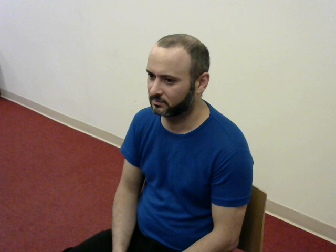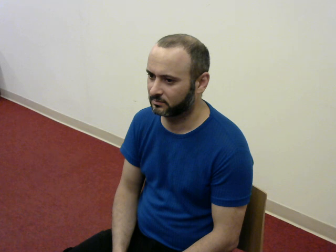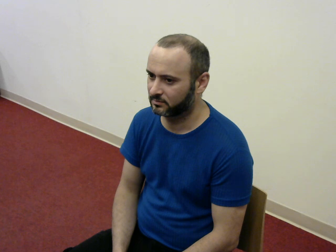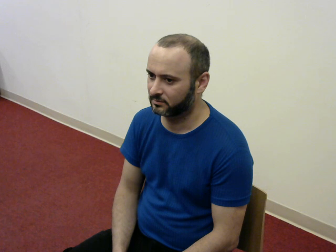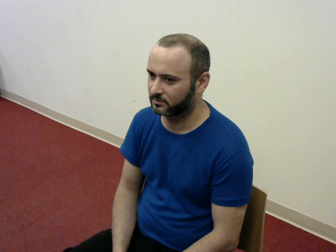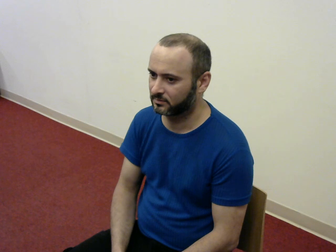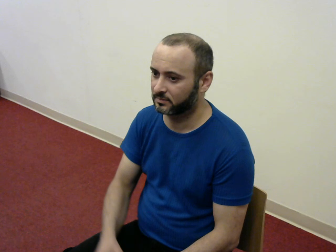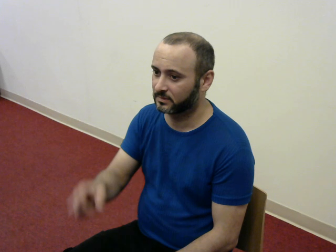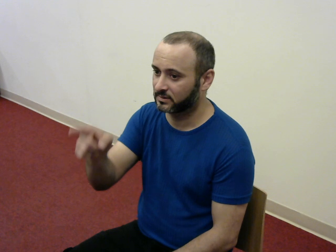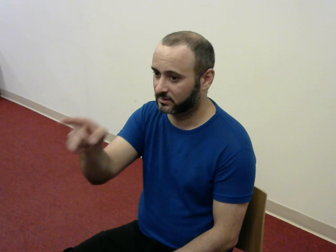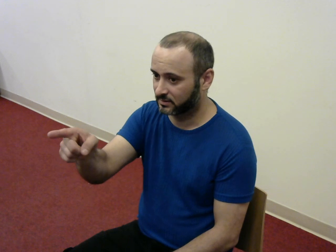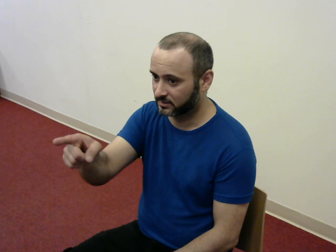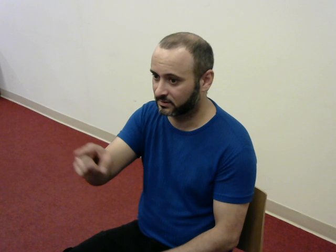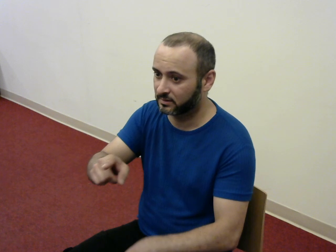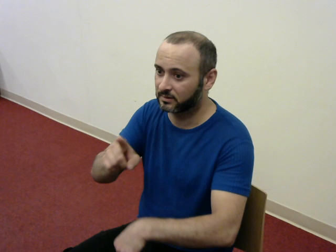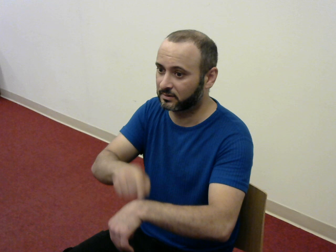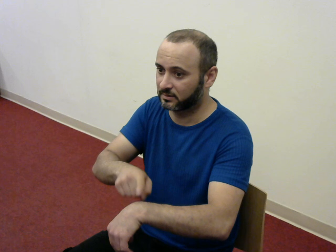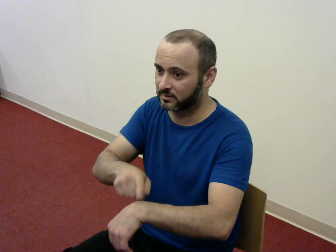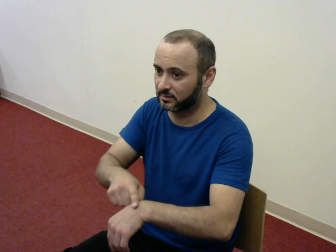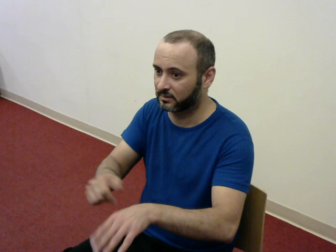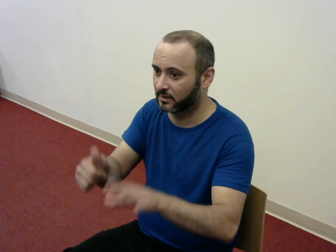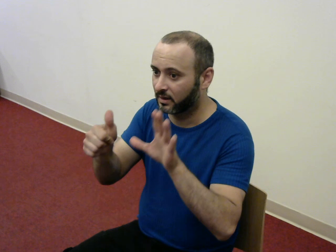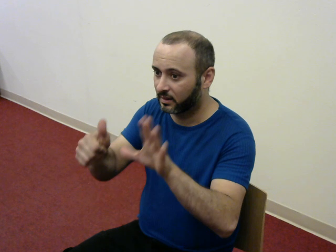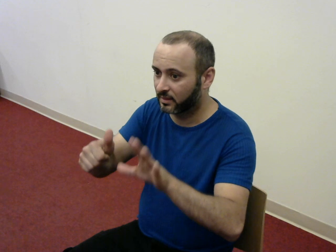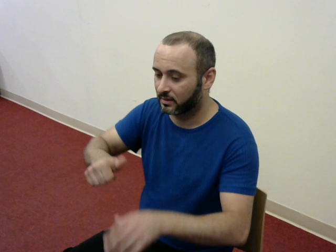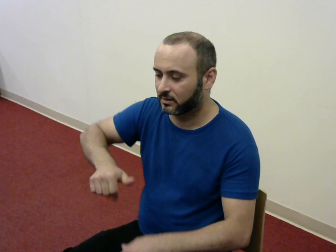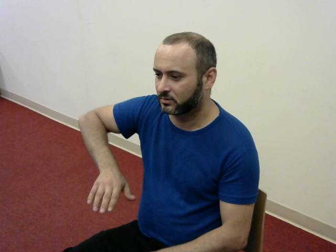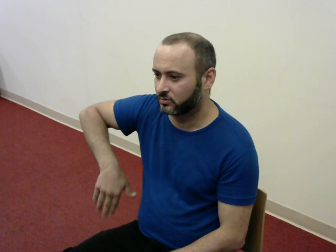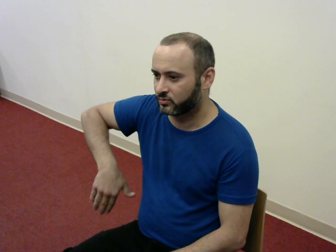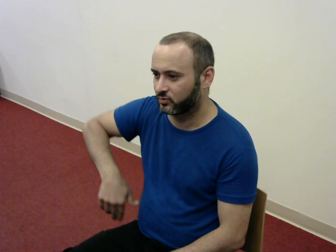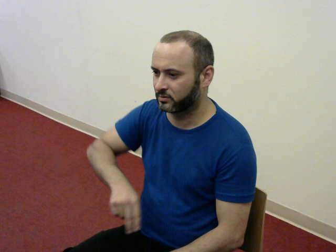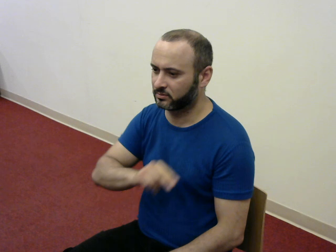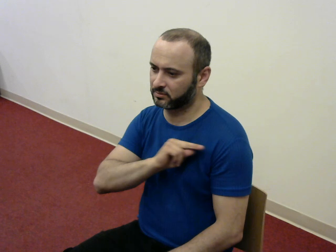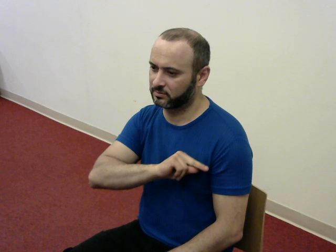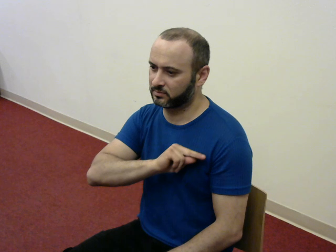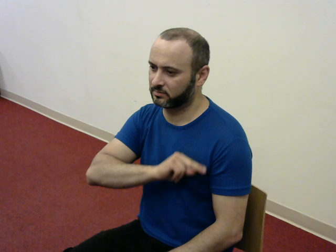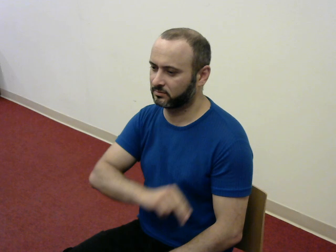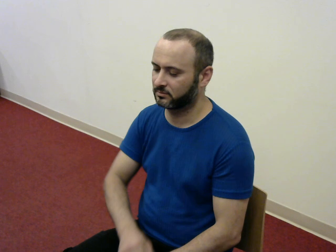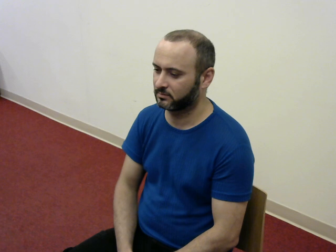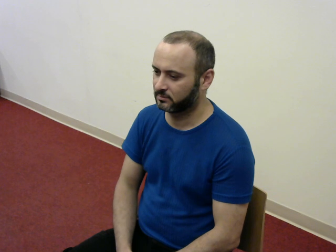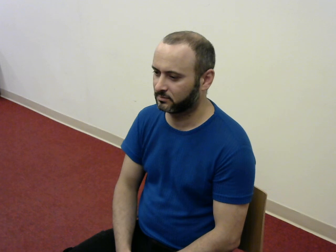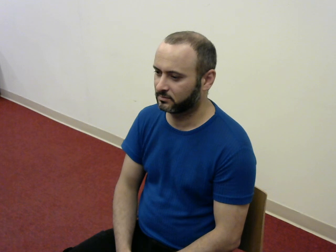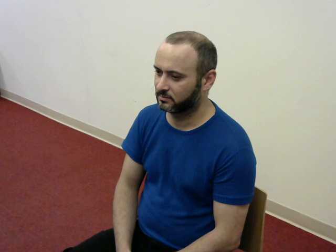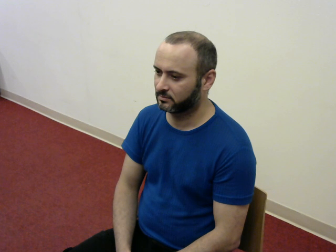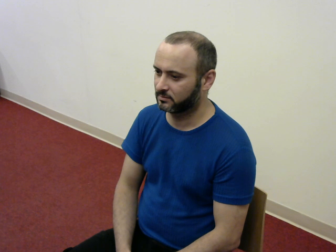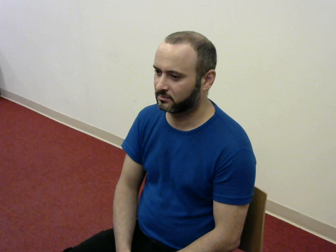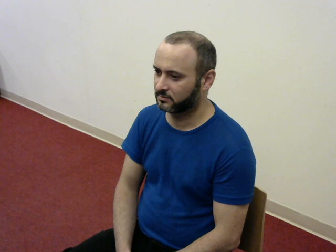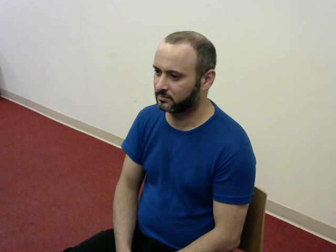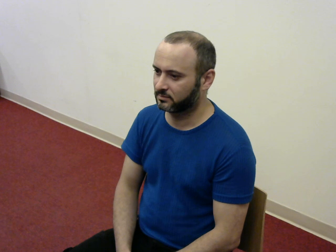Siz saat 6-dan sonra işləyirsiz?